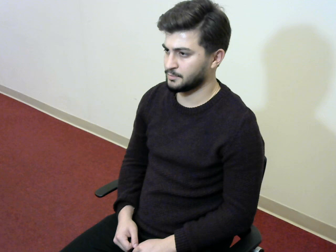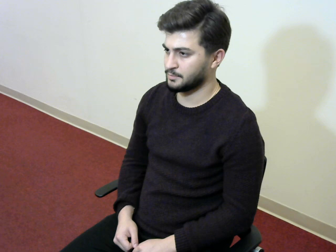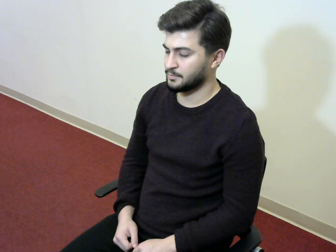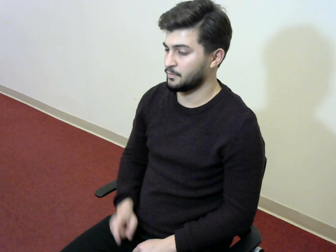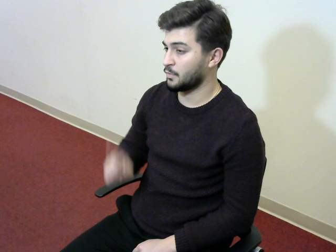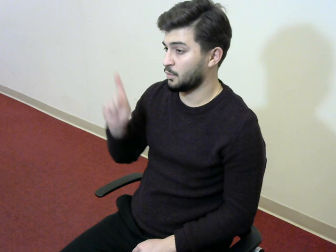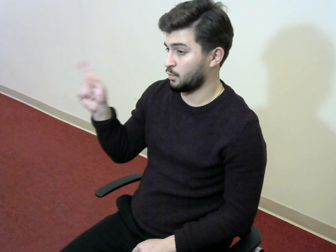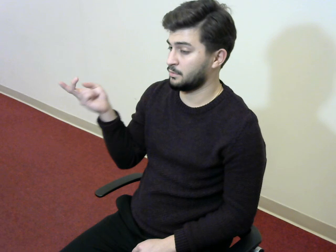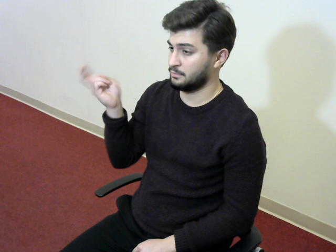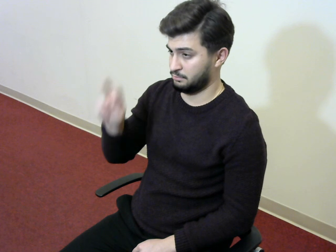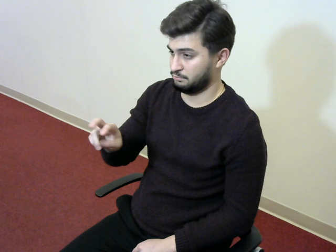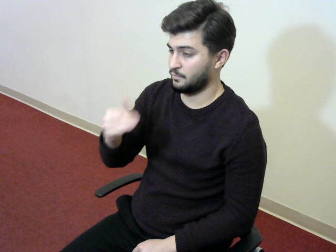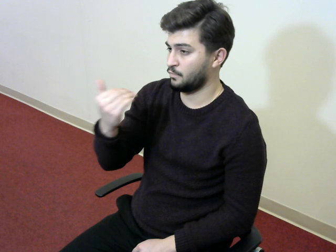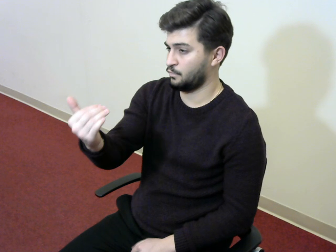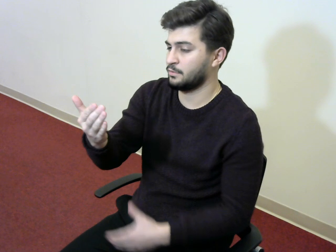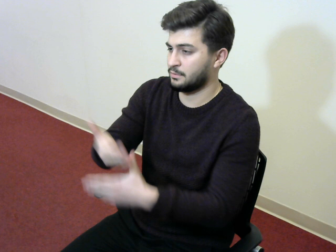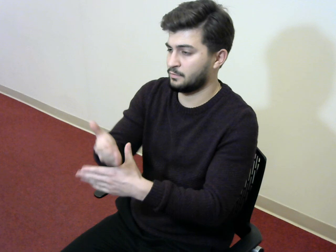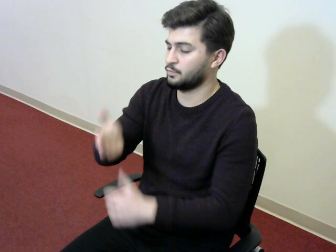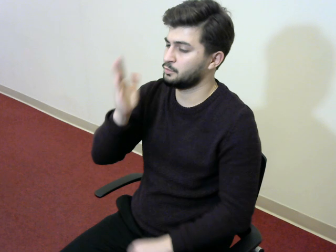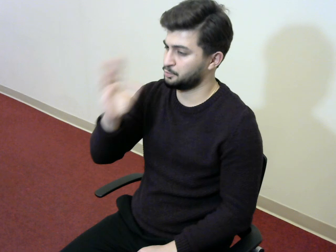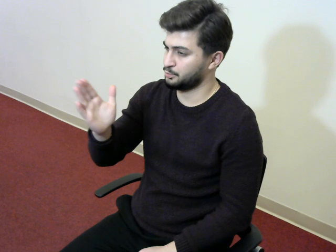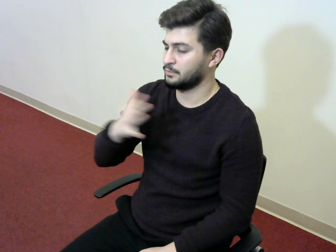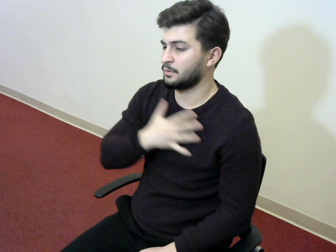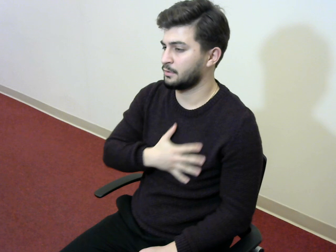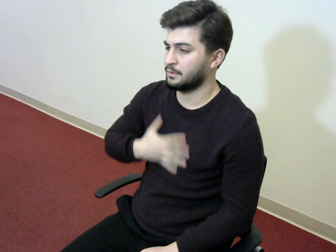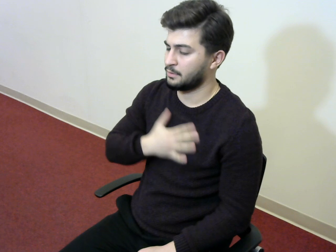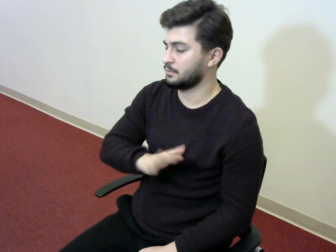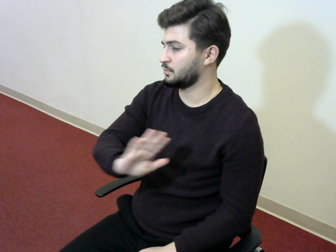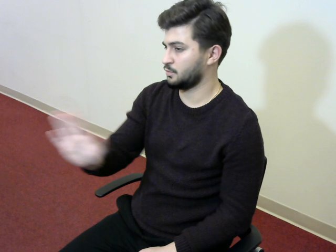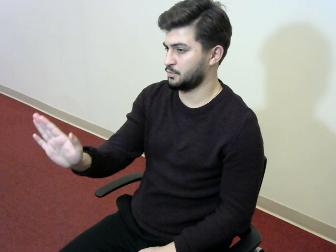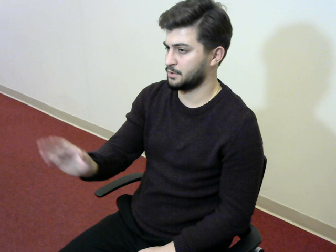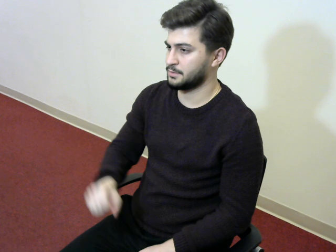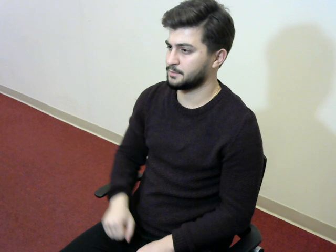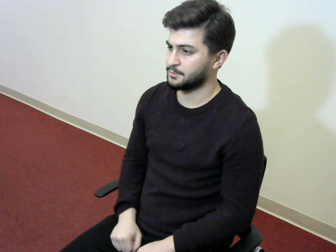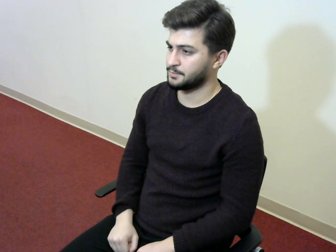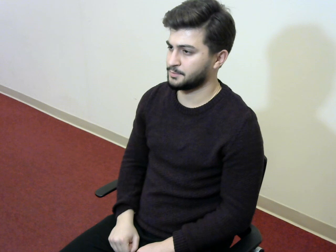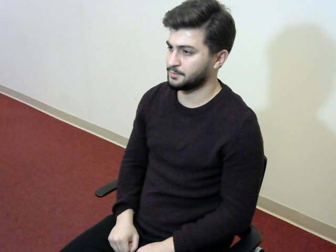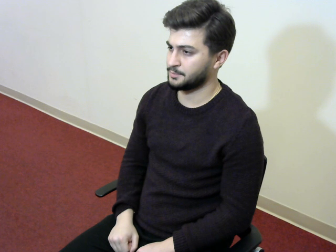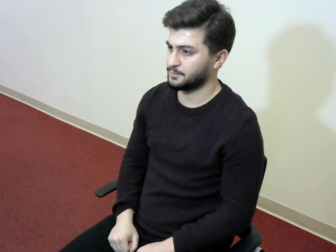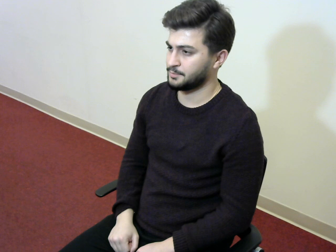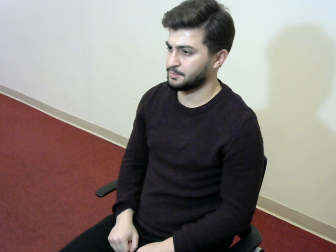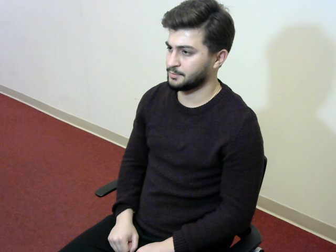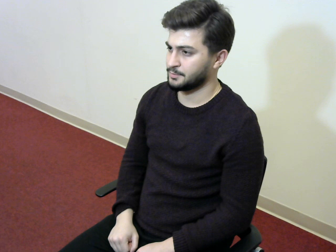O gəlib sizə kömək edəcək, narahat olmayın